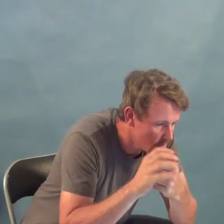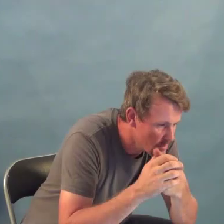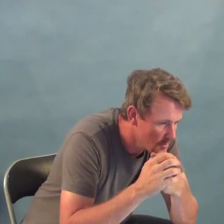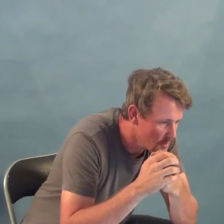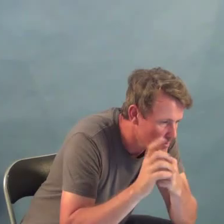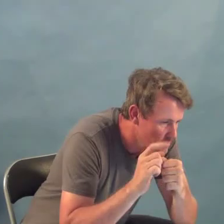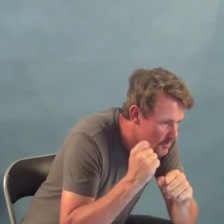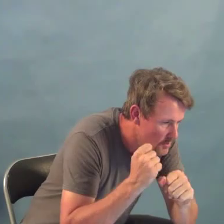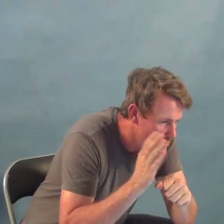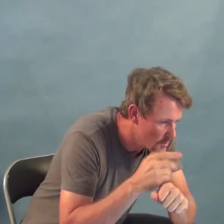Ja pracuję tu przez cały czas.